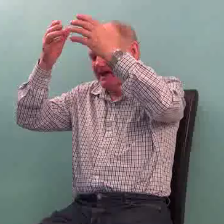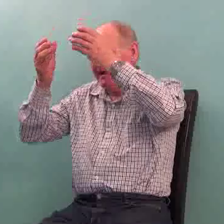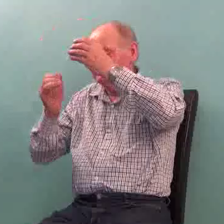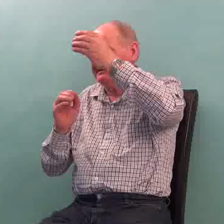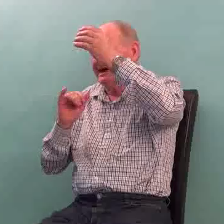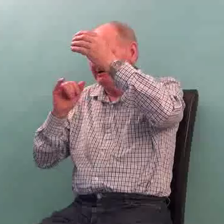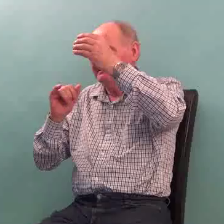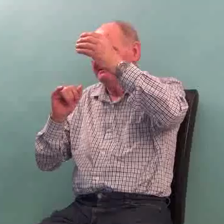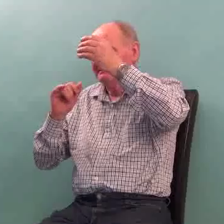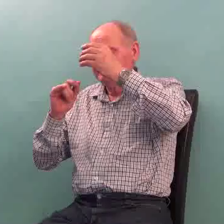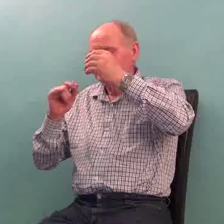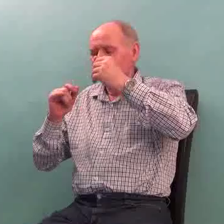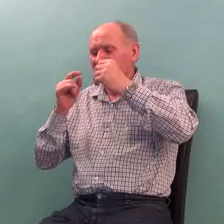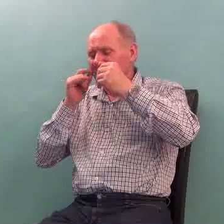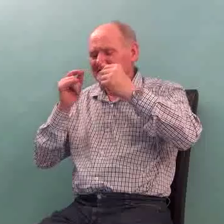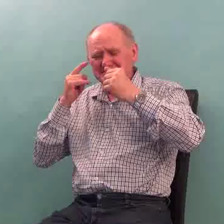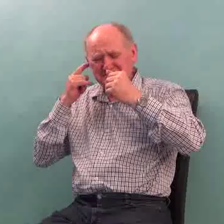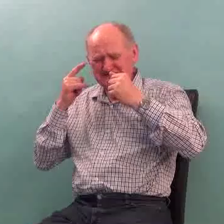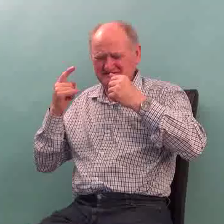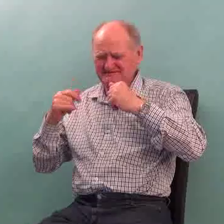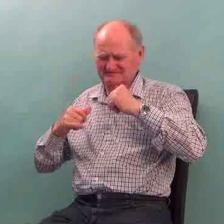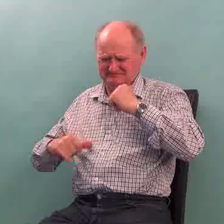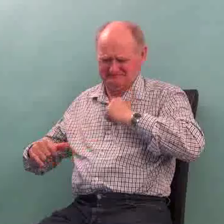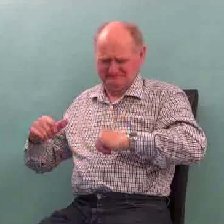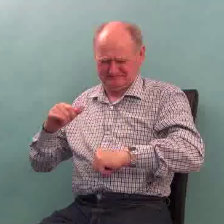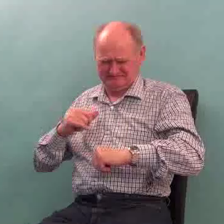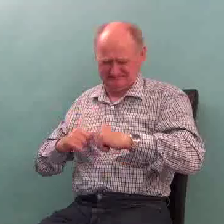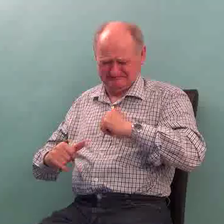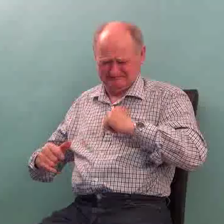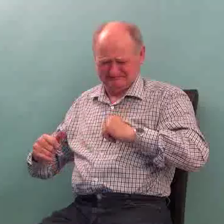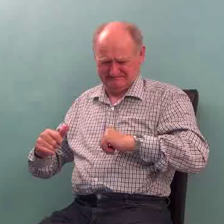Pszczoły to słyszą i są zaniepokojone.